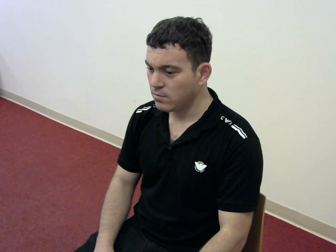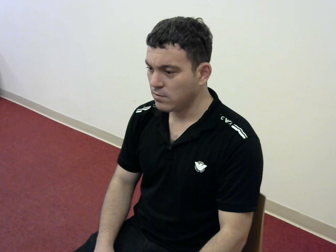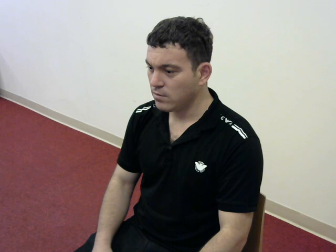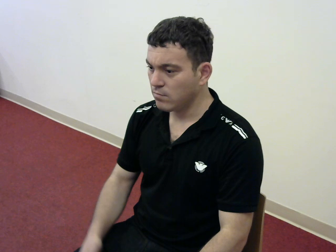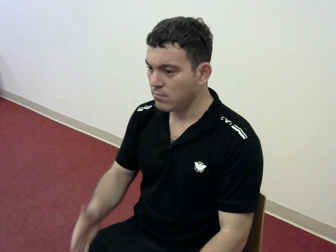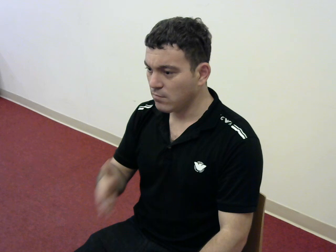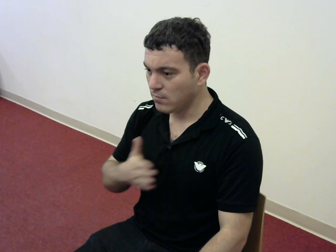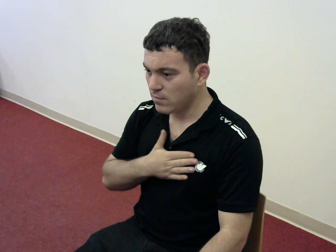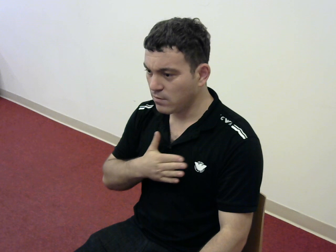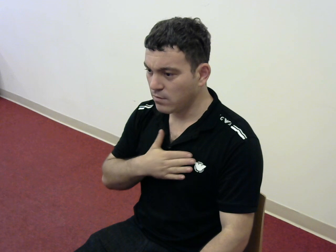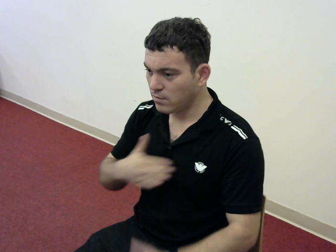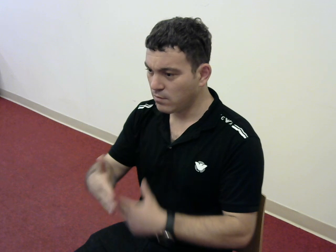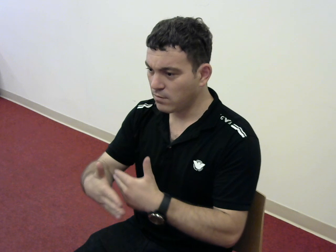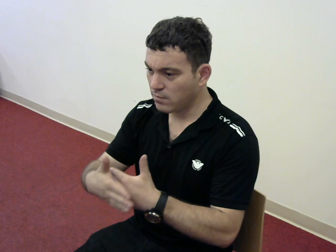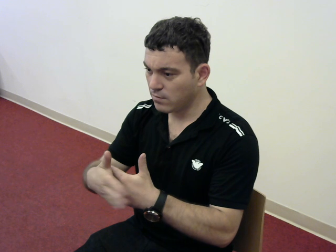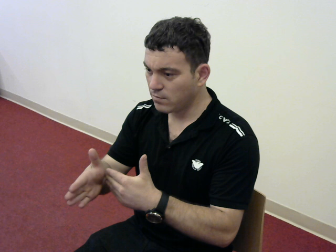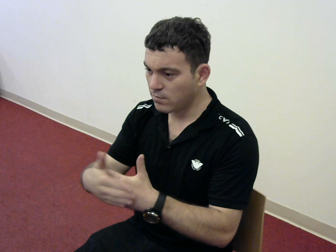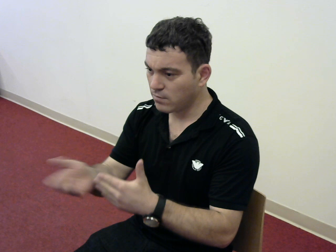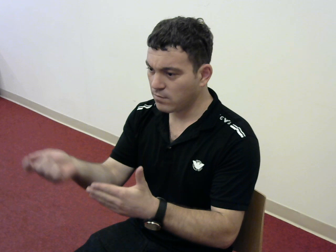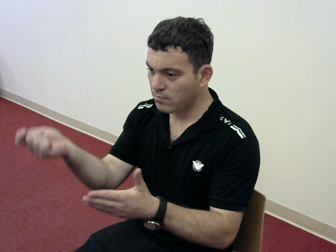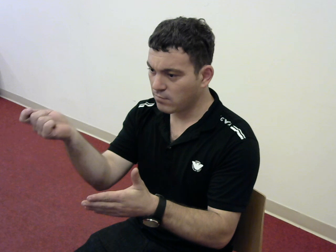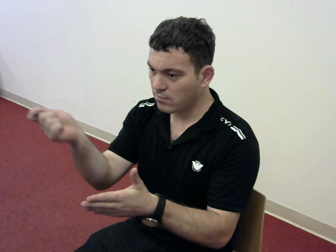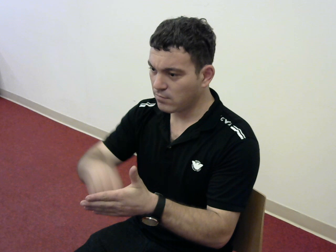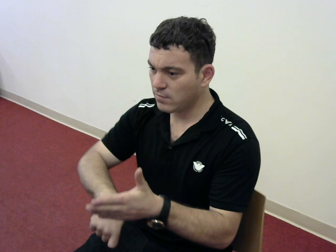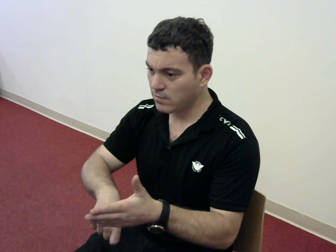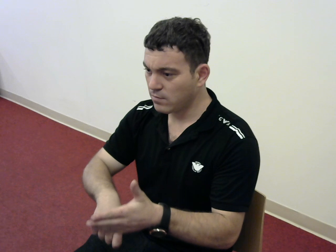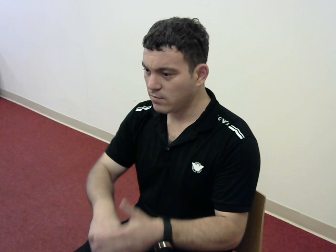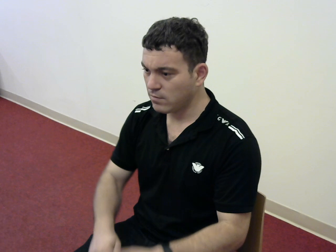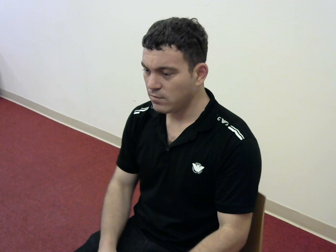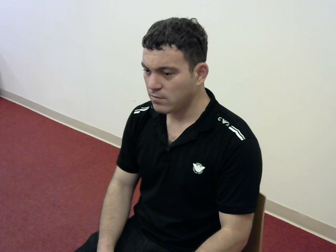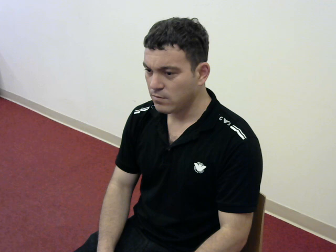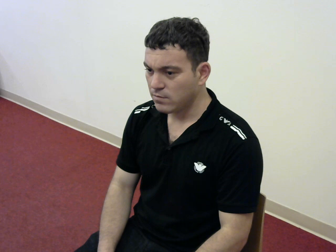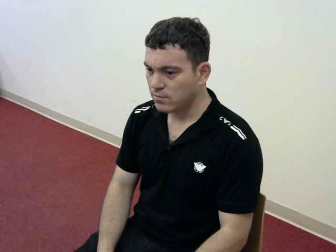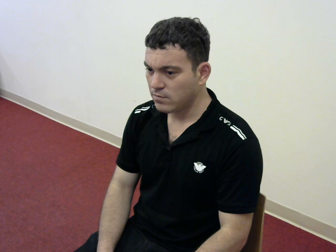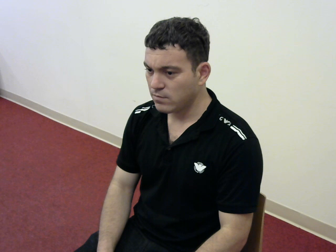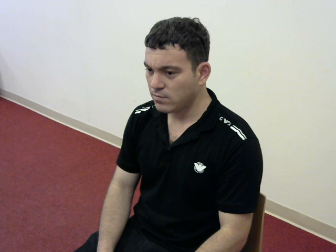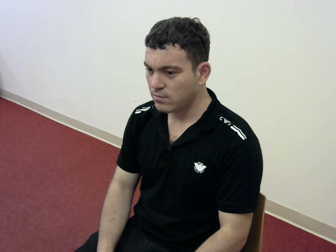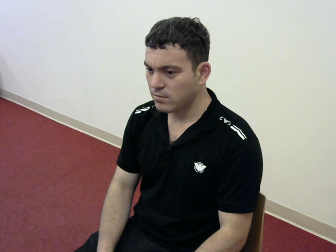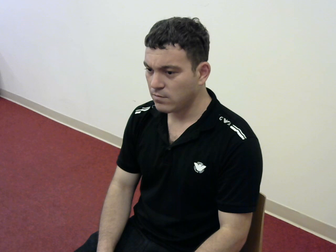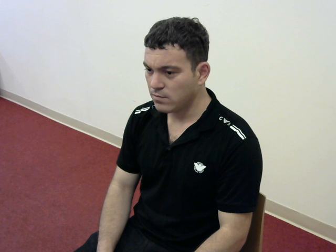Bizim qapımız bağlıdır